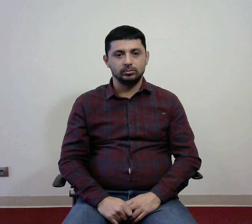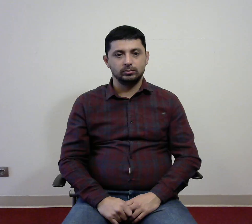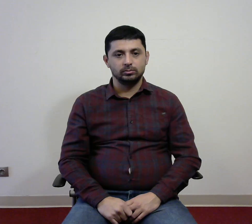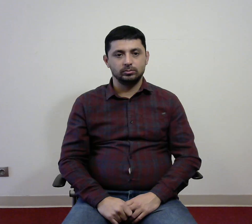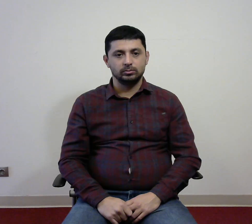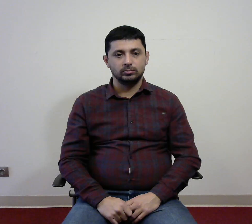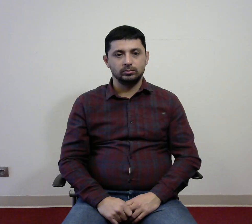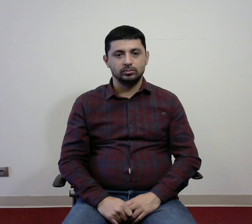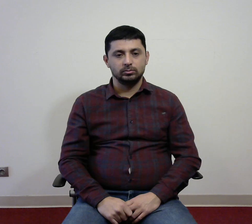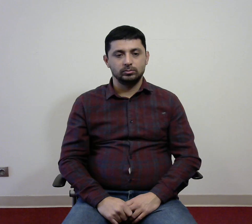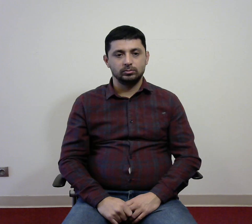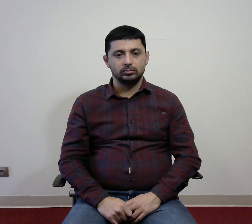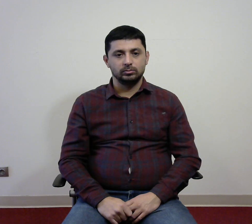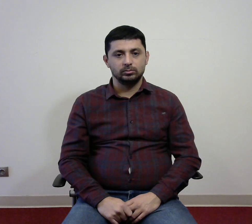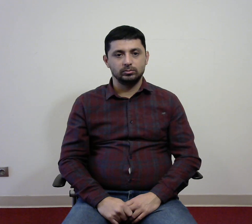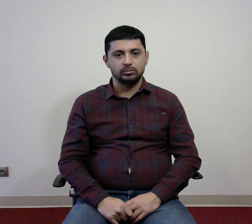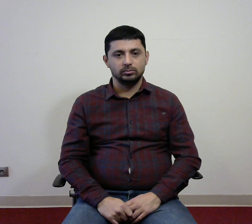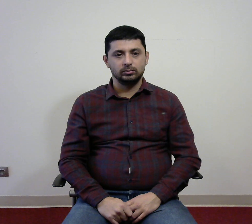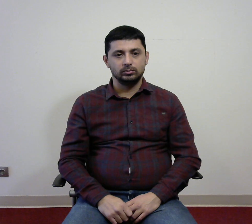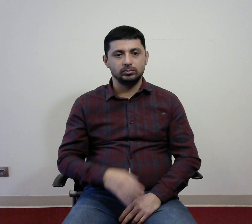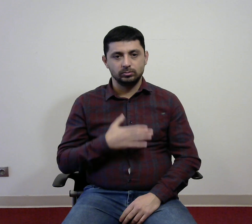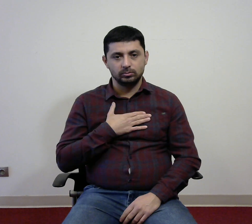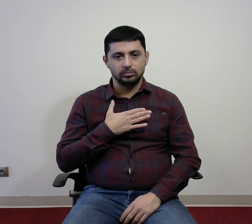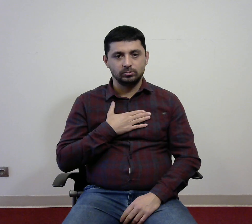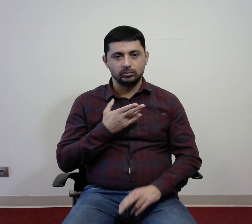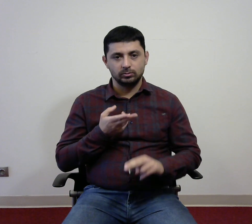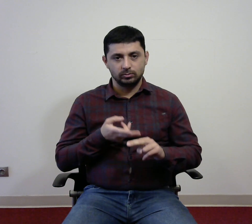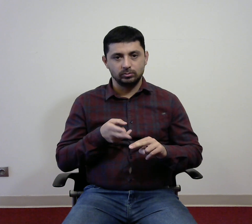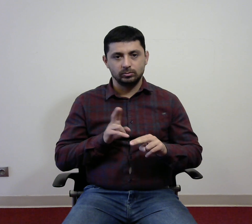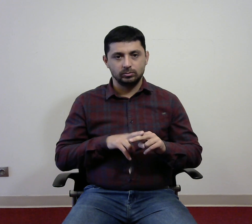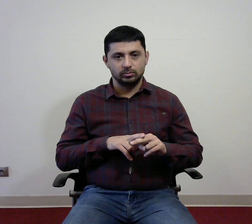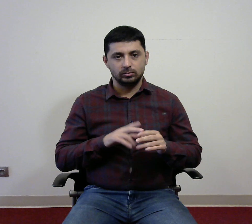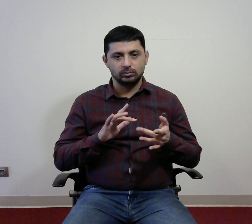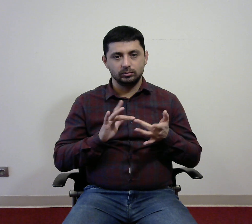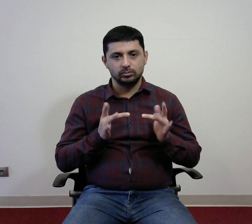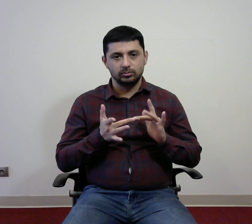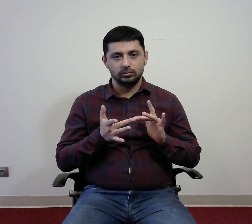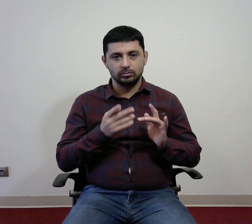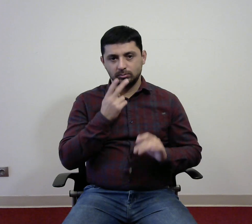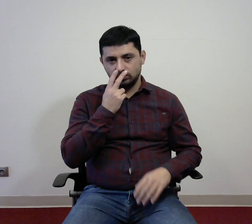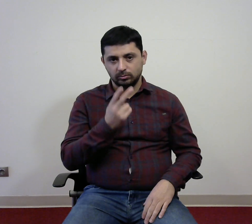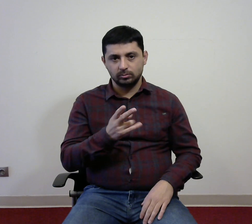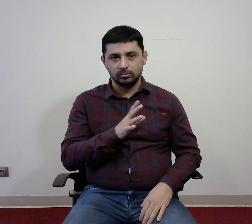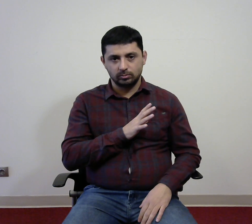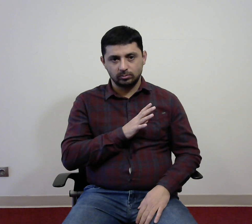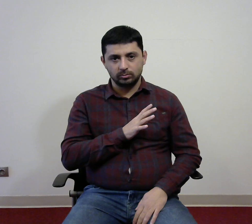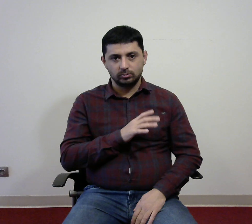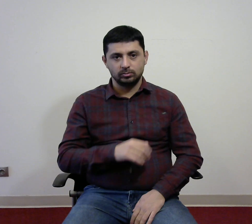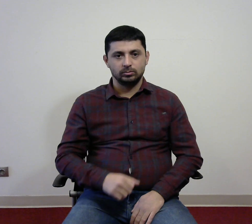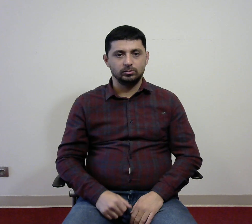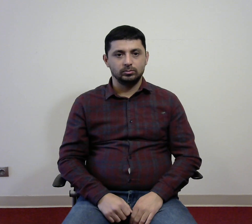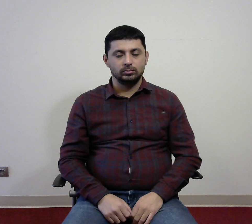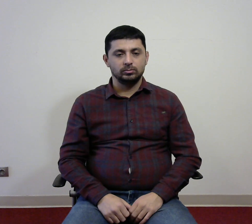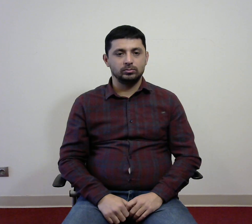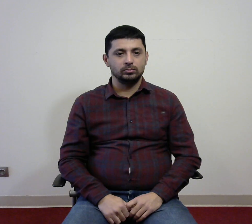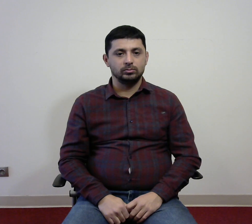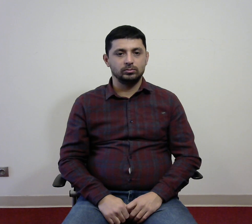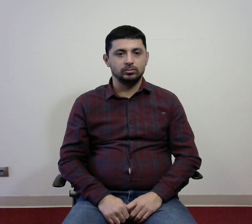Mən bunu internetdə görmüşəm